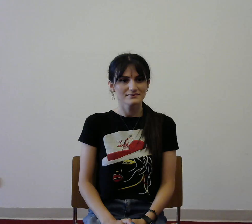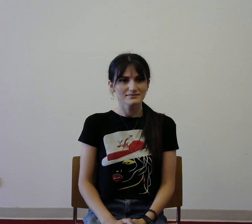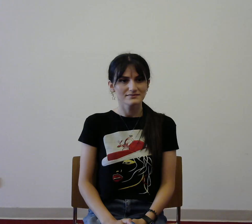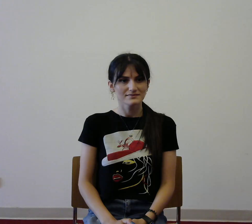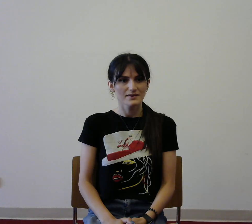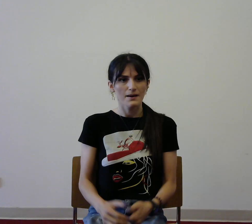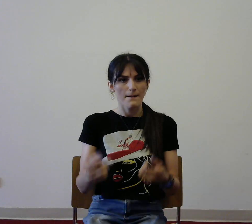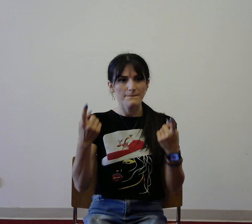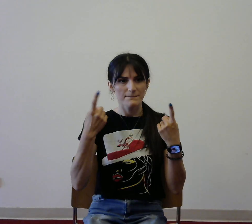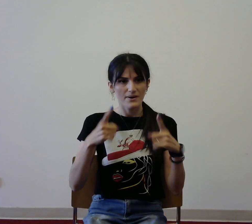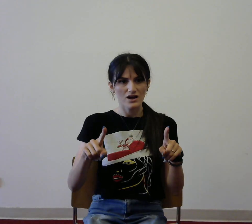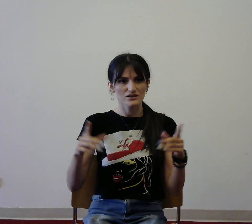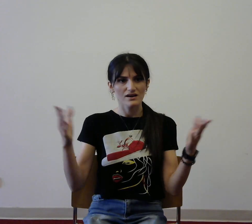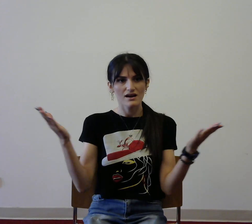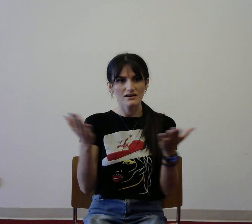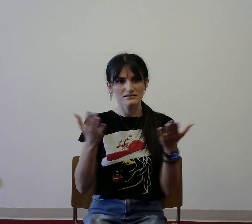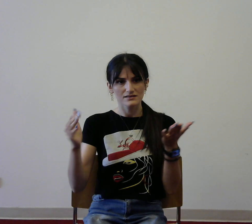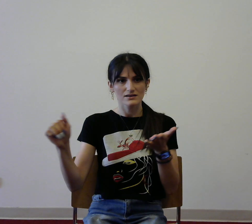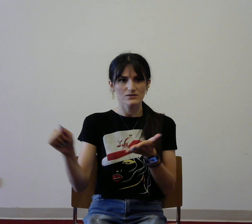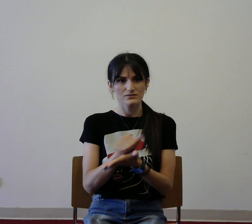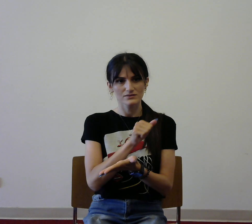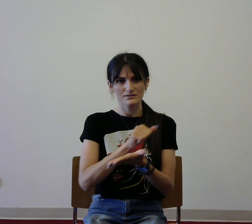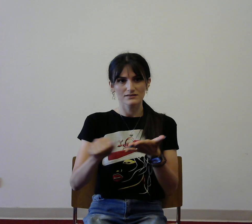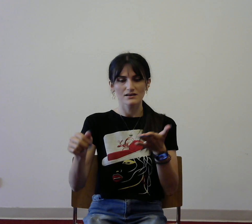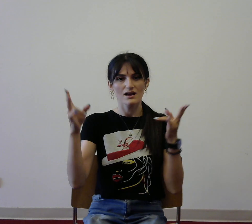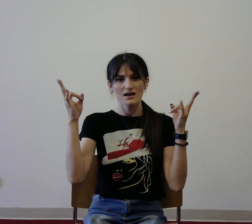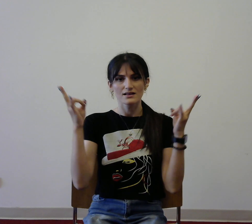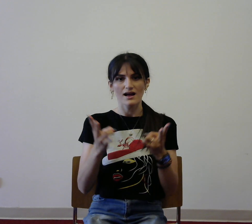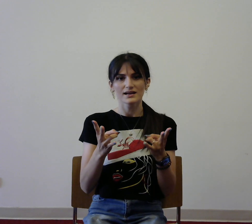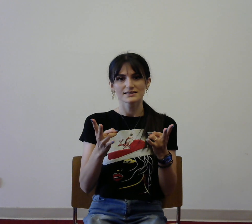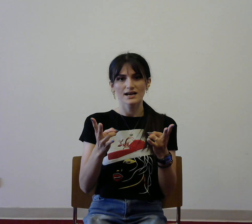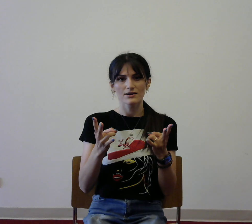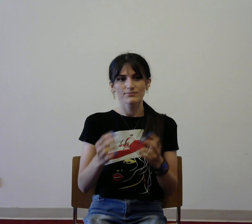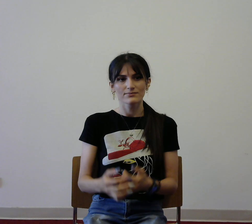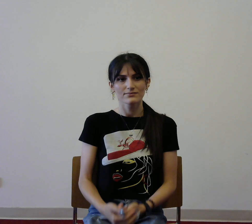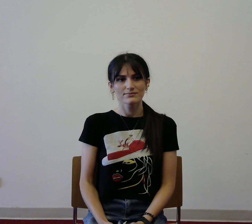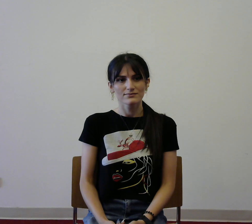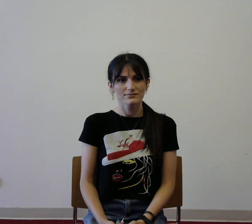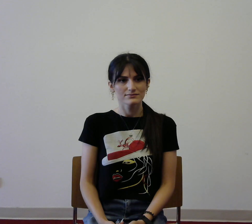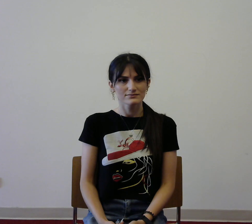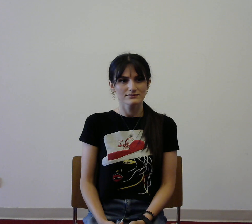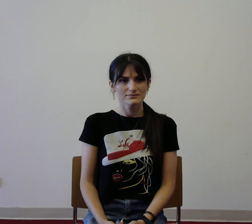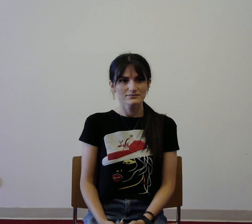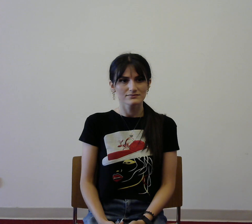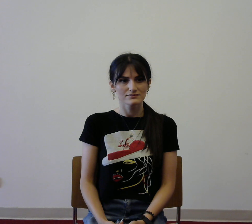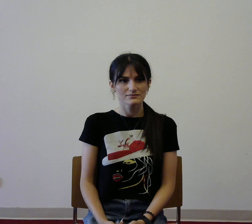Başqa hansı sənədlər lazımdır?